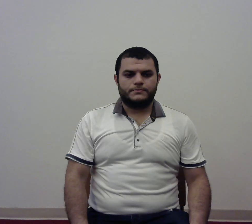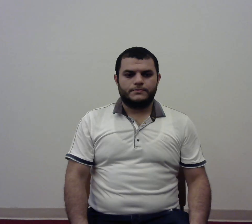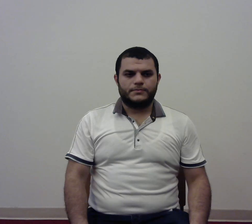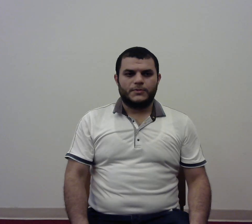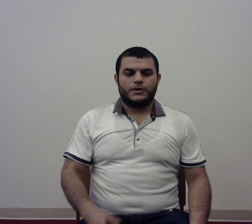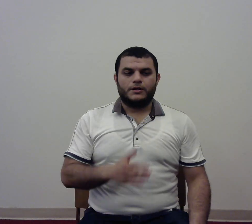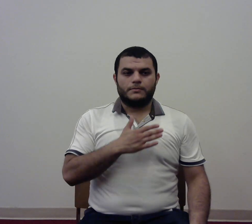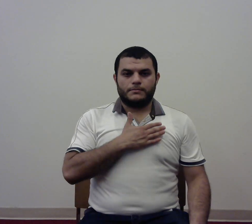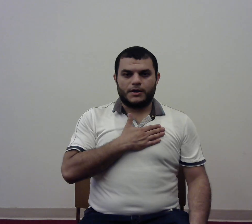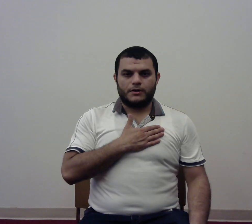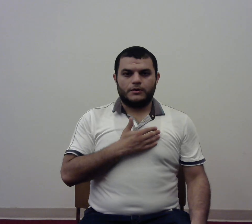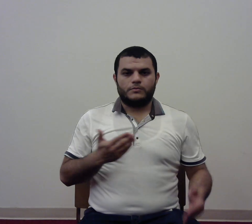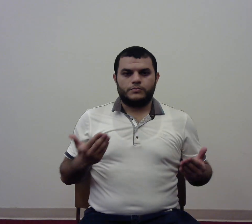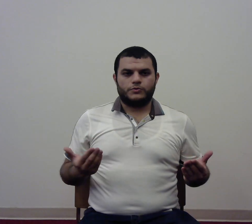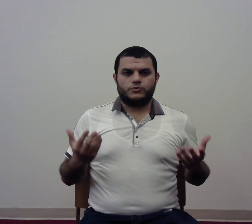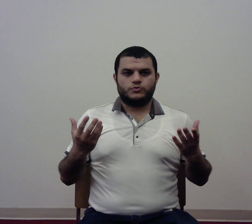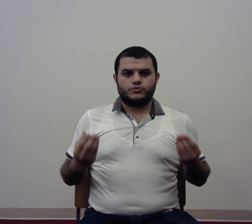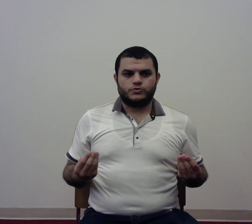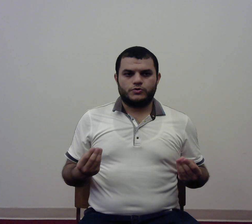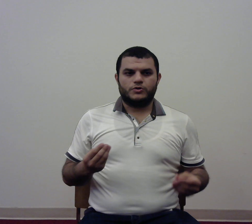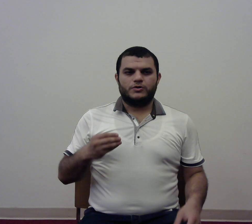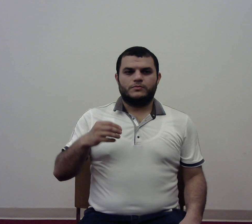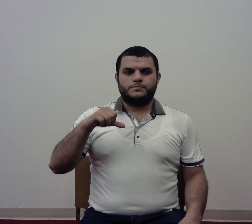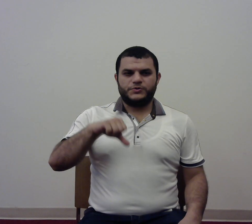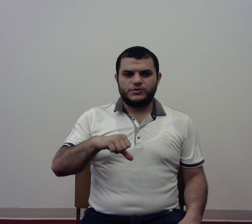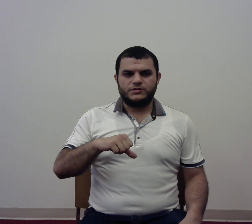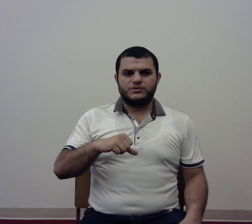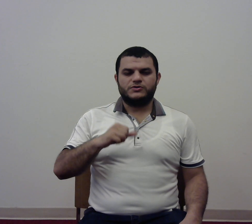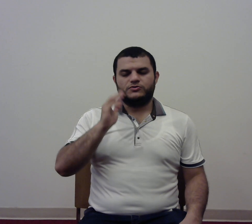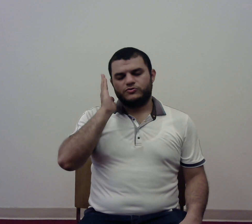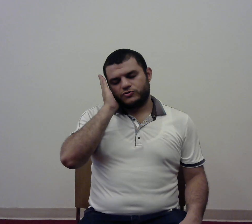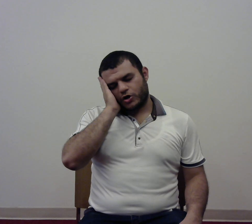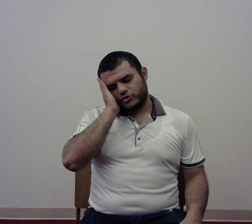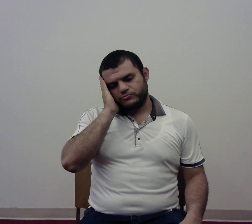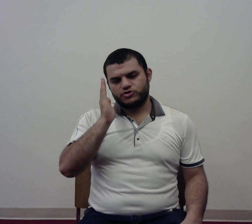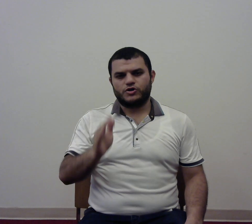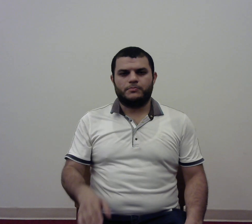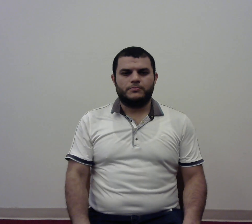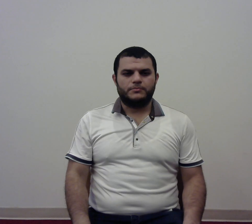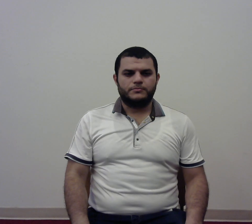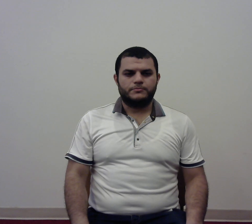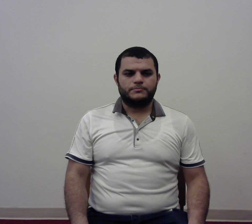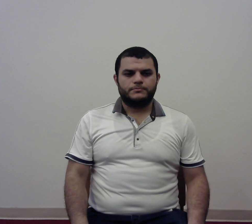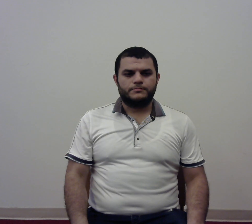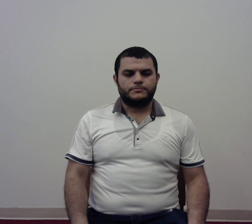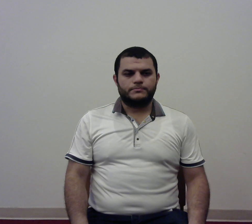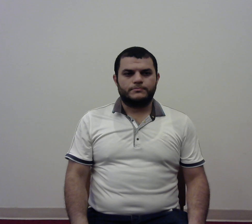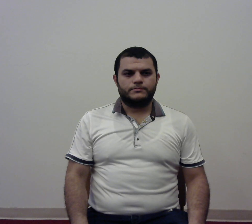Mən bu gün pis yatmışam